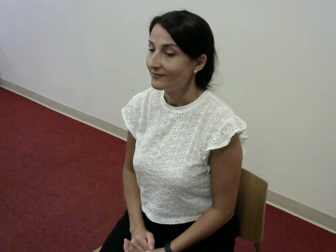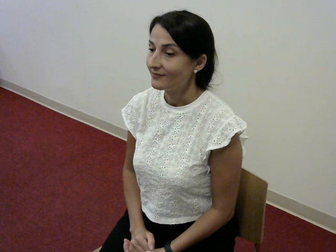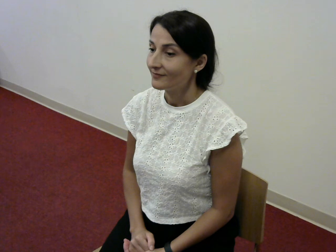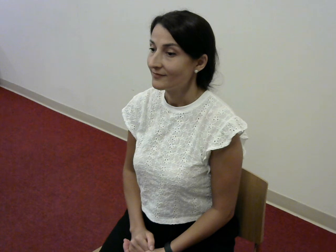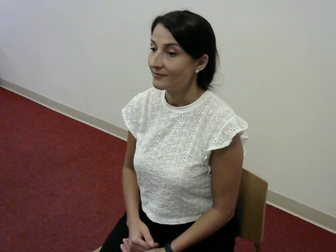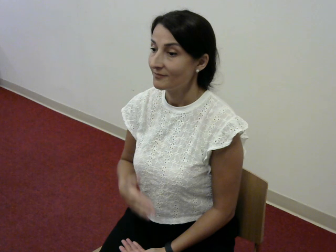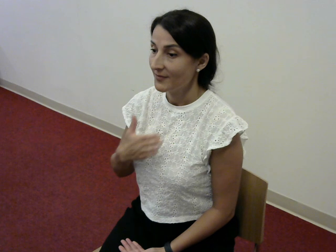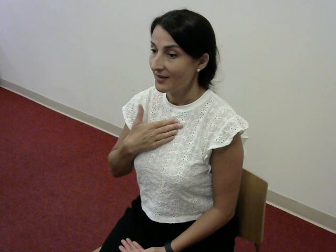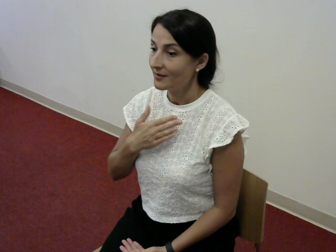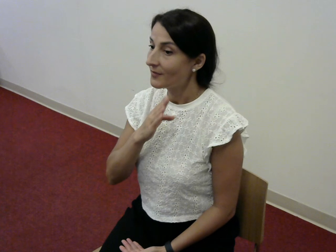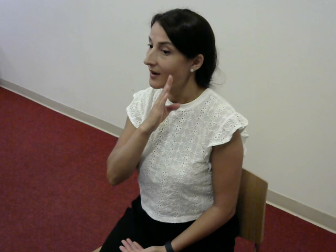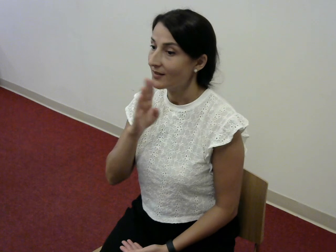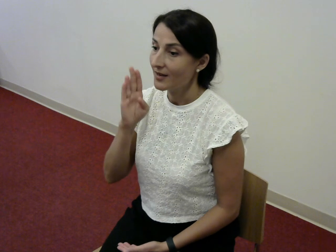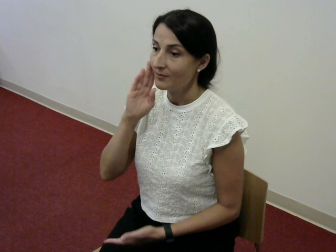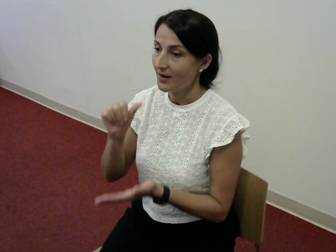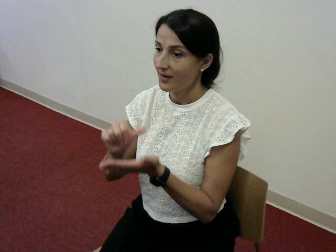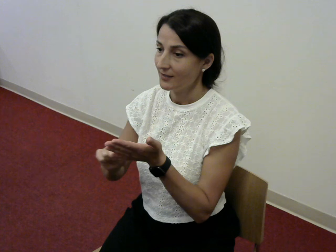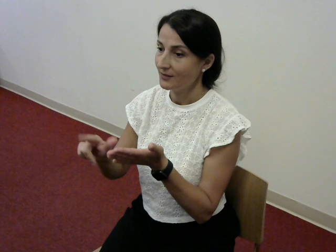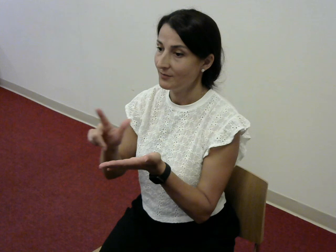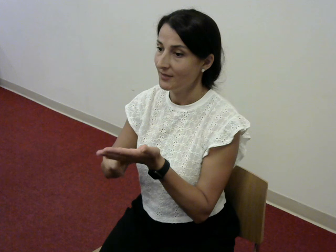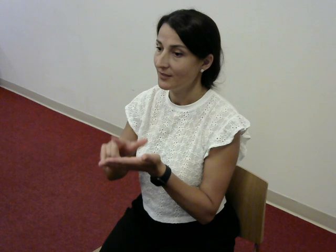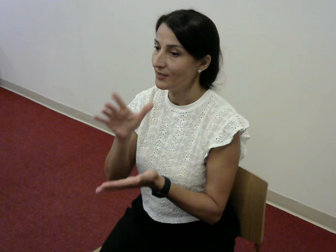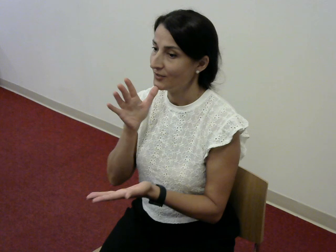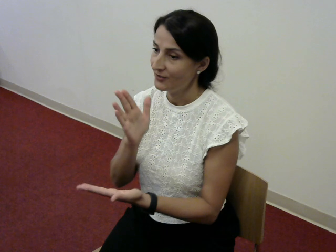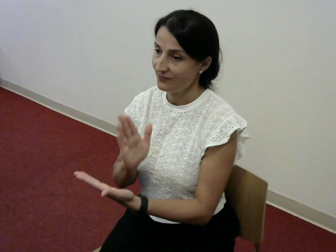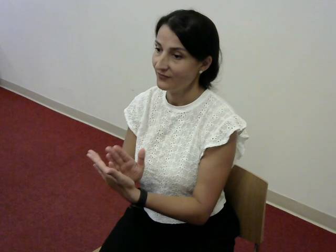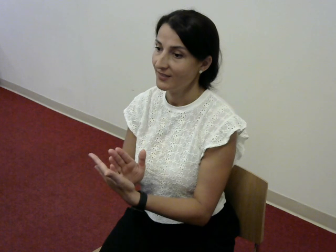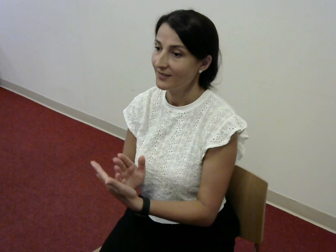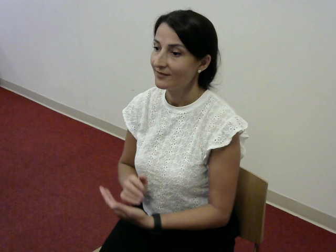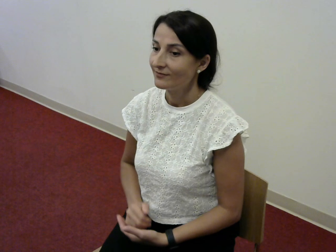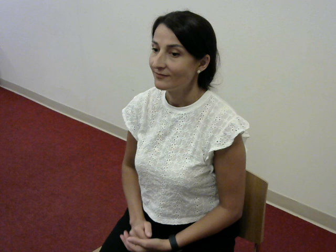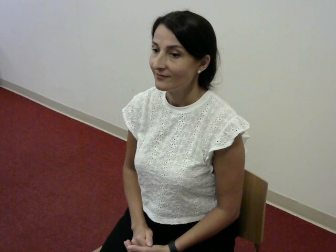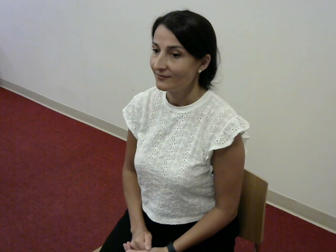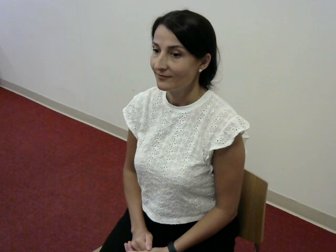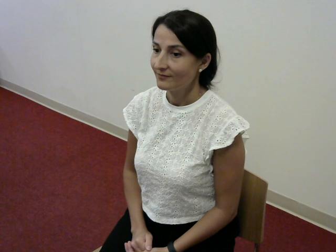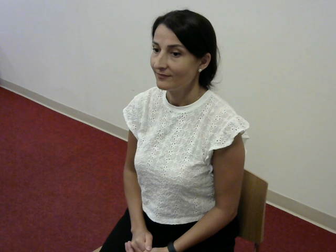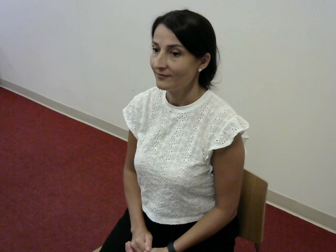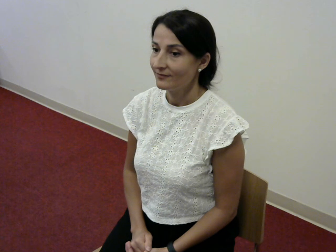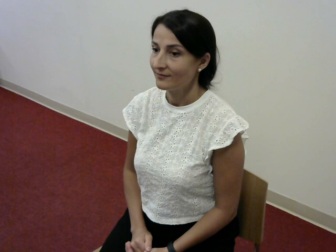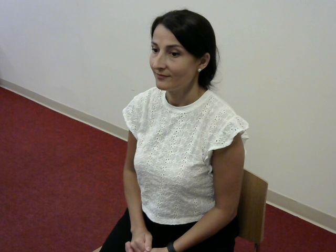Mənim anamın 67 yaşı var